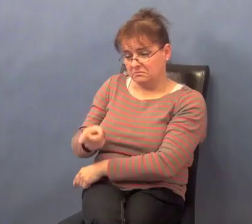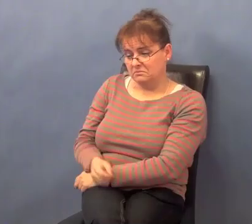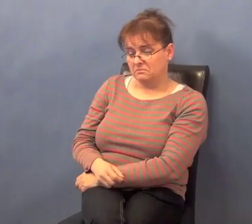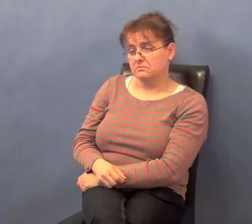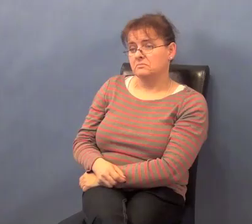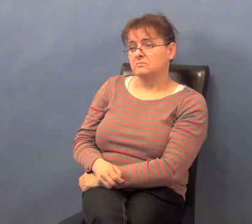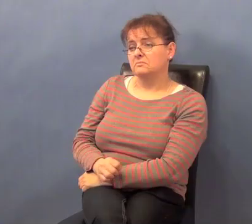To dziwne.